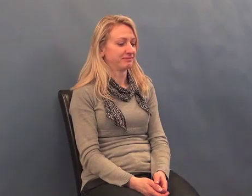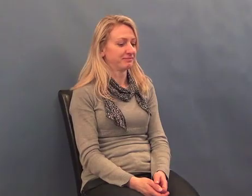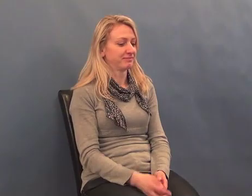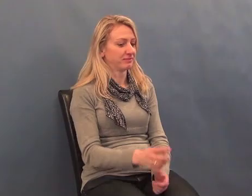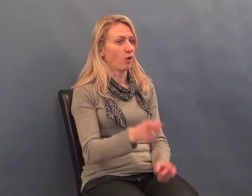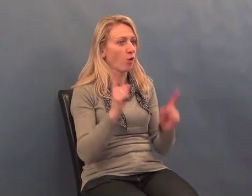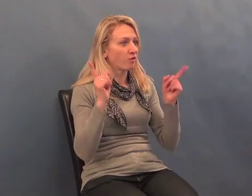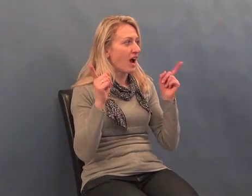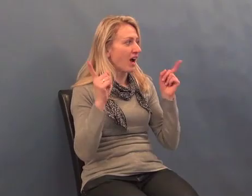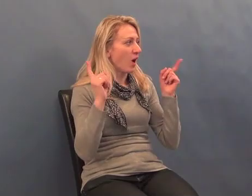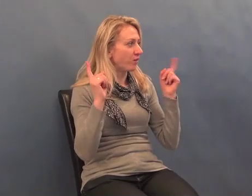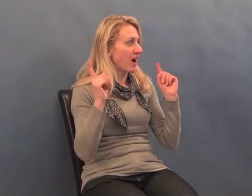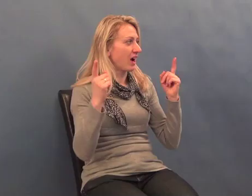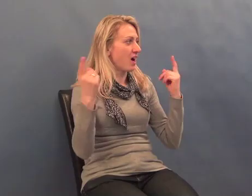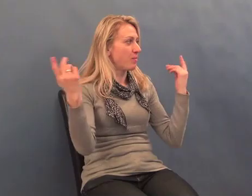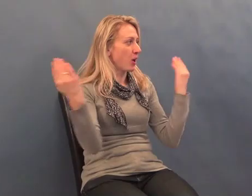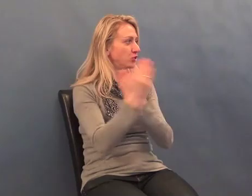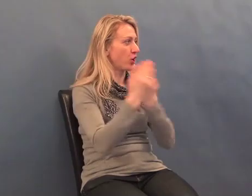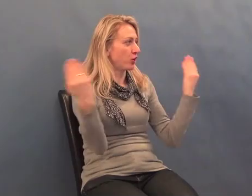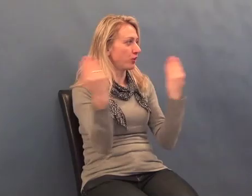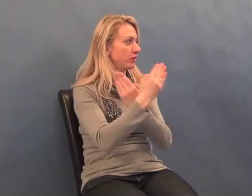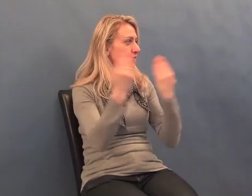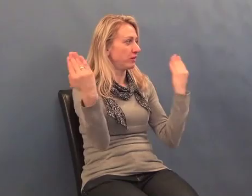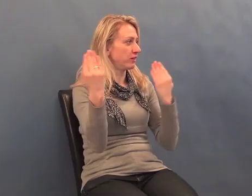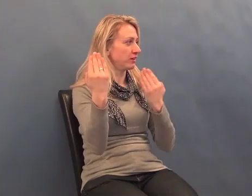Uwaga, uwaga - pociągi przejeżdżają.